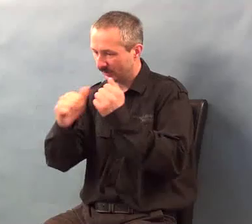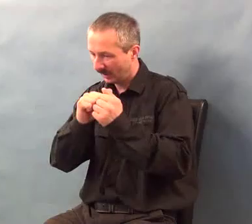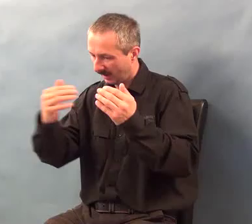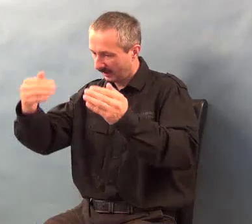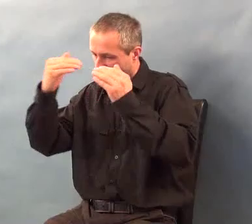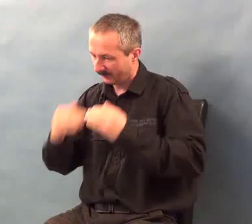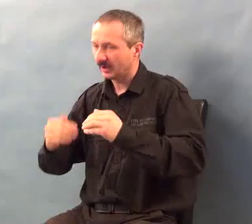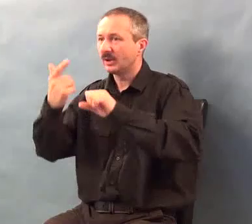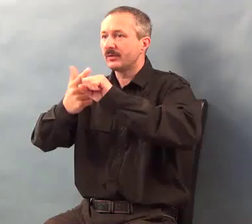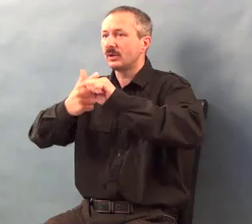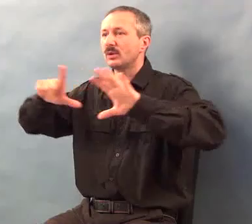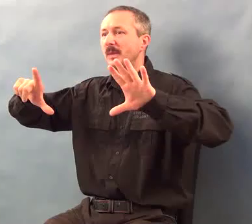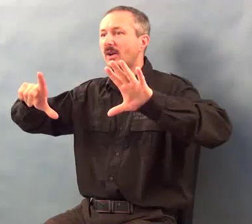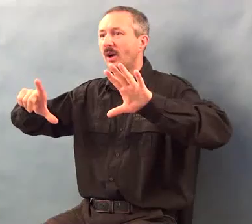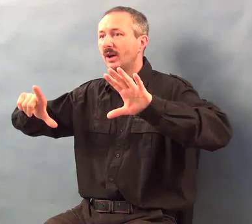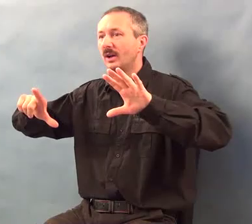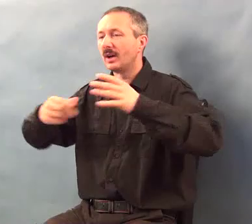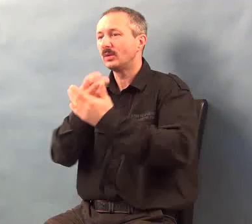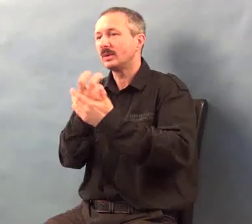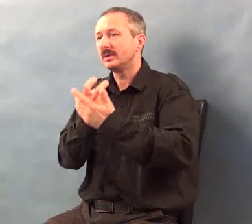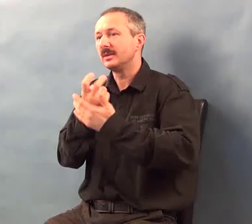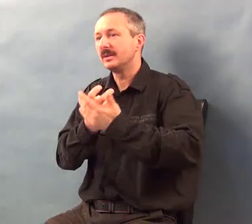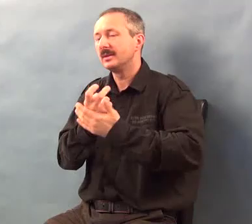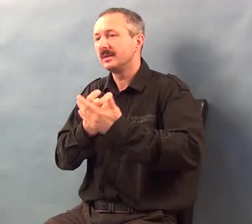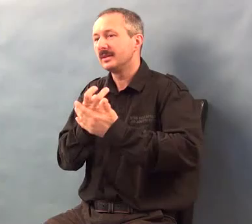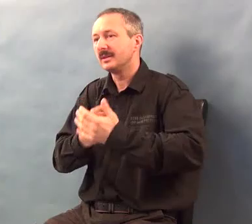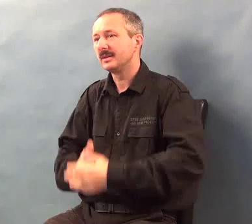Następnie to dwudziestego siódmego lutego.